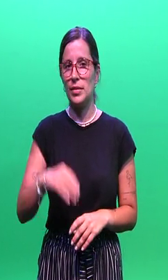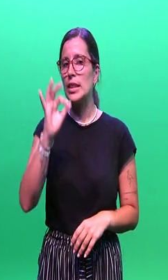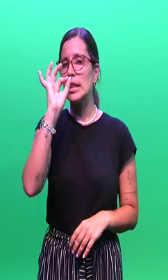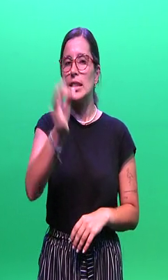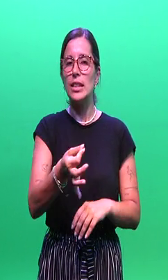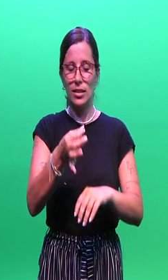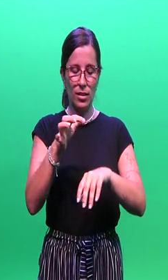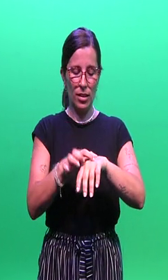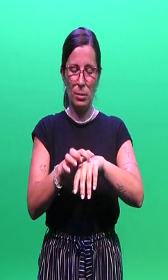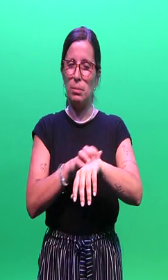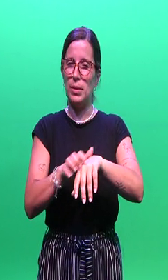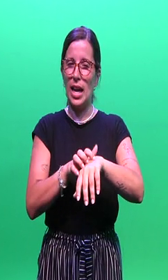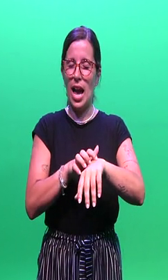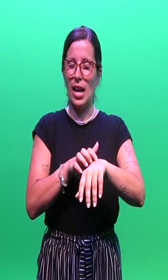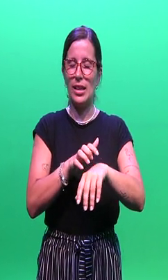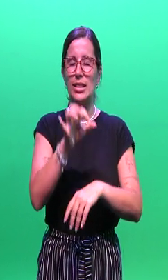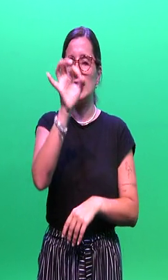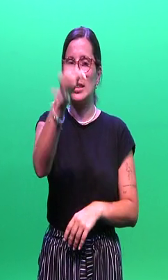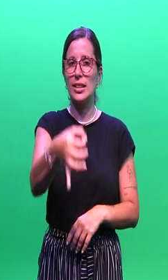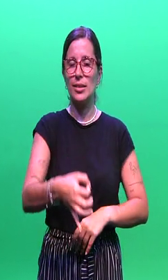Sí, em pica la taca de la mà, sí.